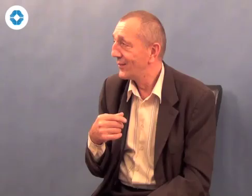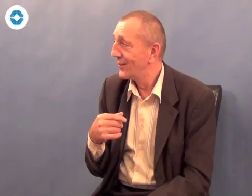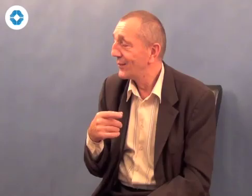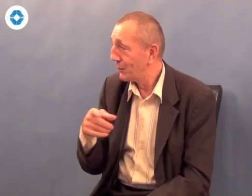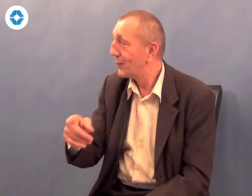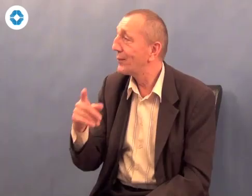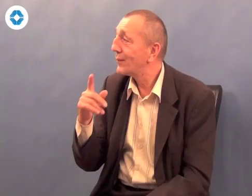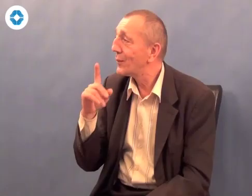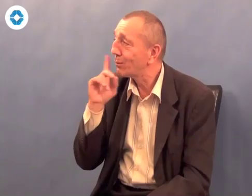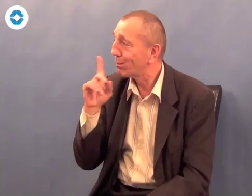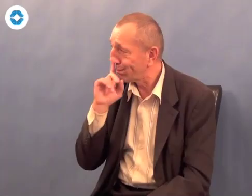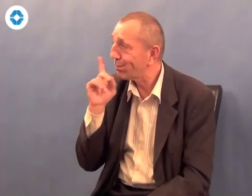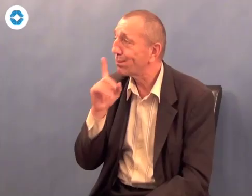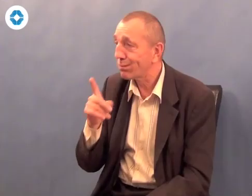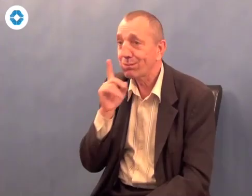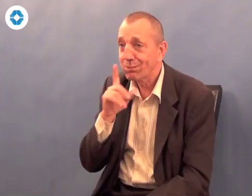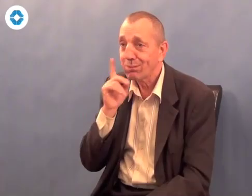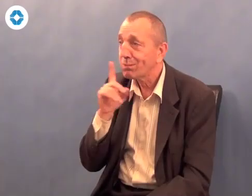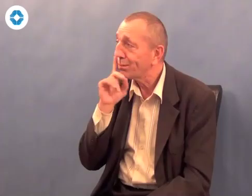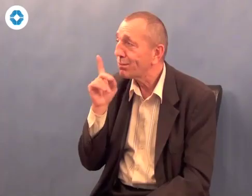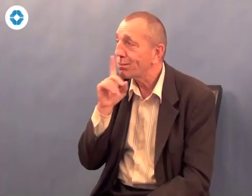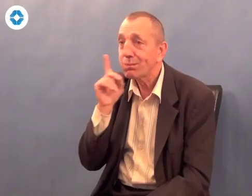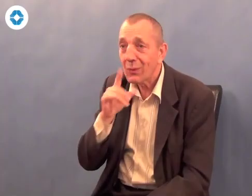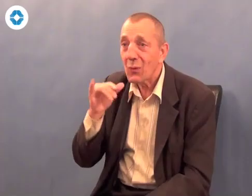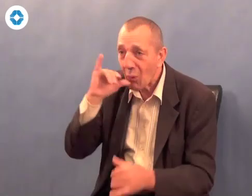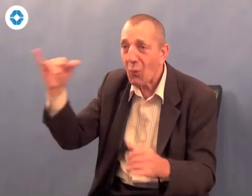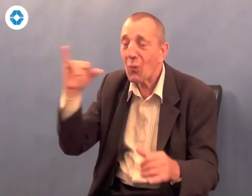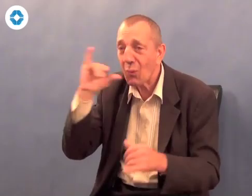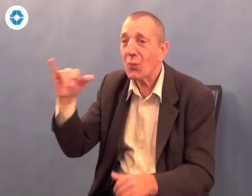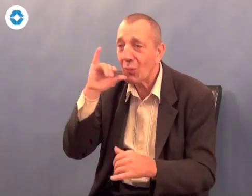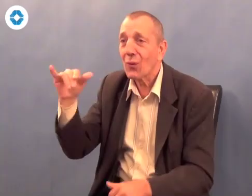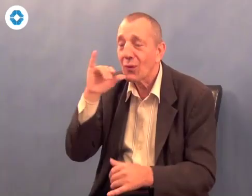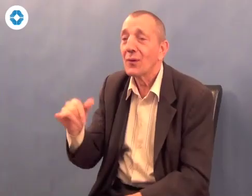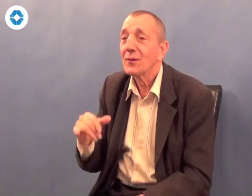Tam chłopak, tak chłopak krzyczy.